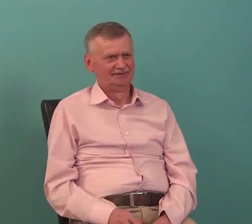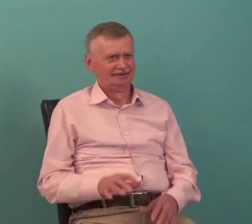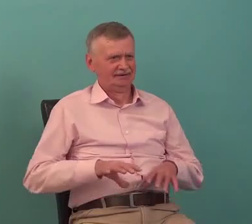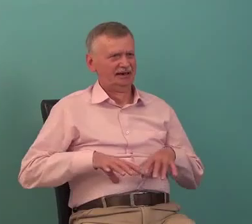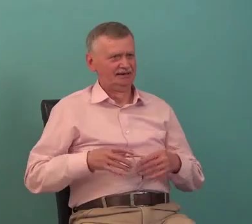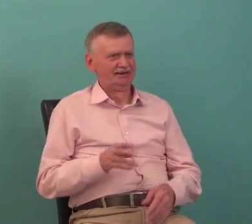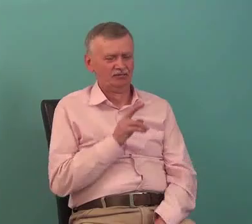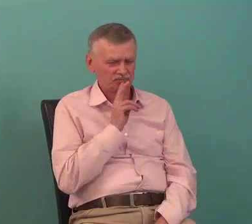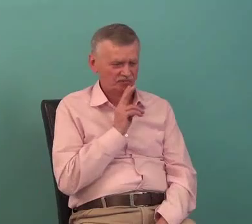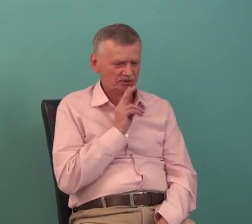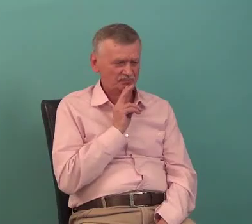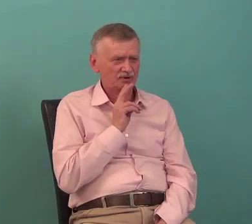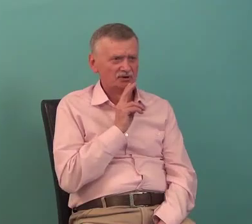Po południu.